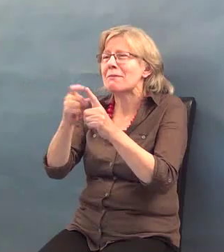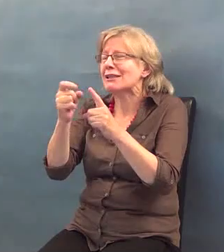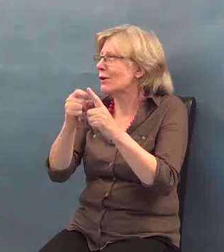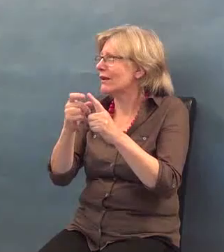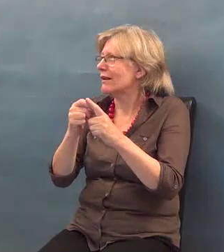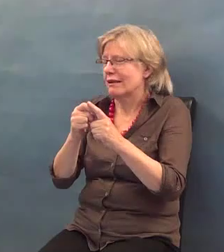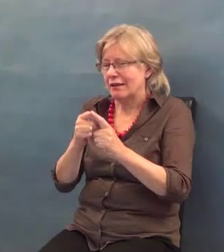Październik.